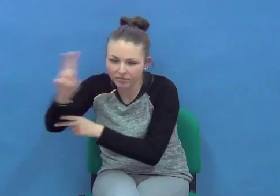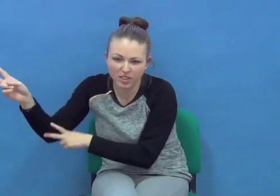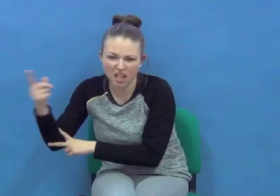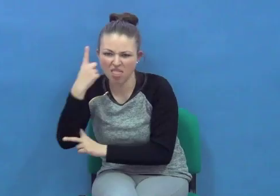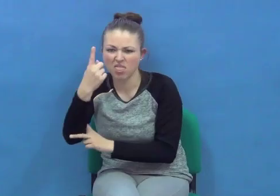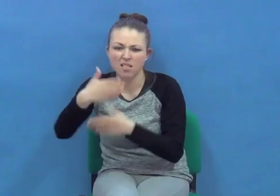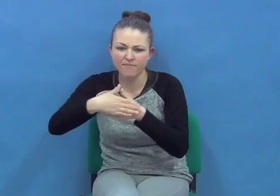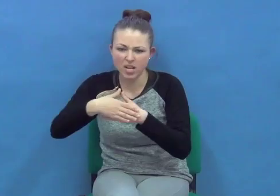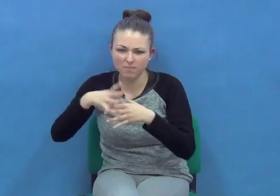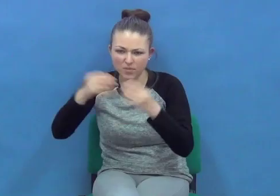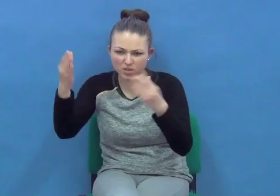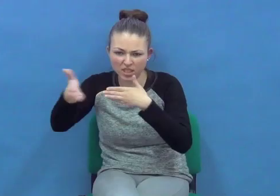Okazało się, że jedne drzwi są zamknięte.